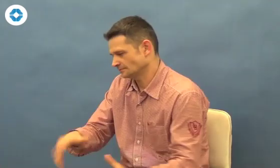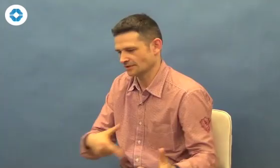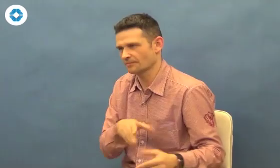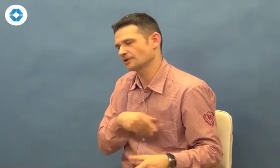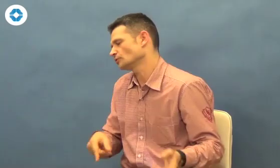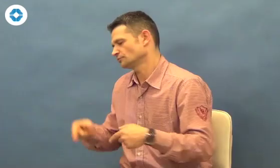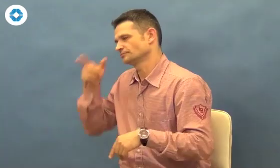Idą razem spać.